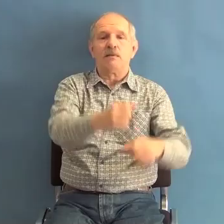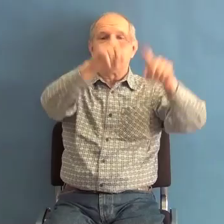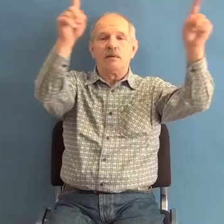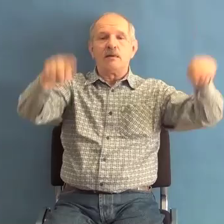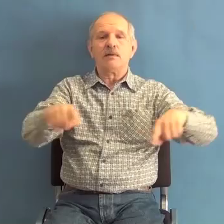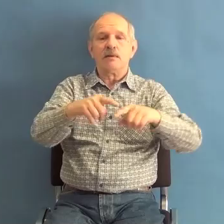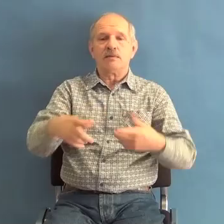Ma kształt kwadratu.